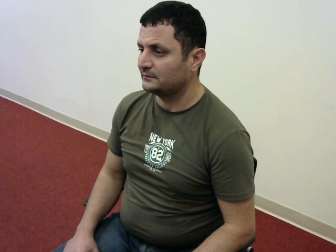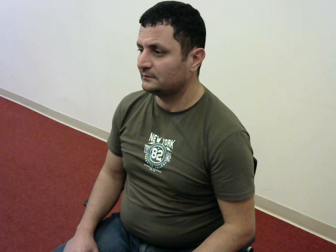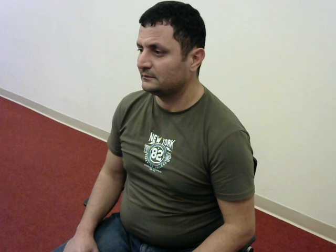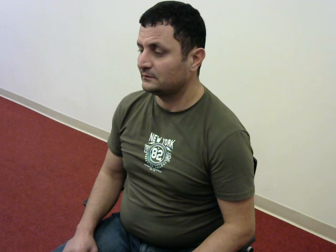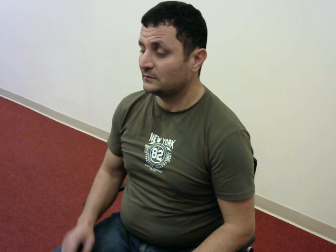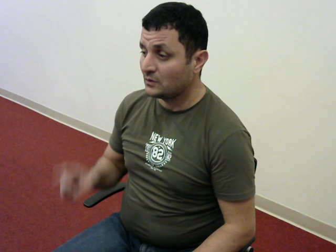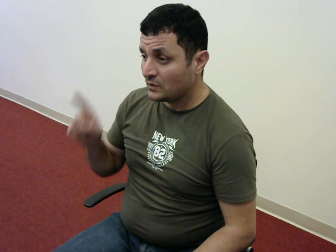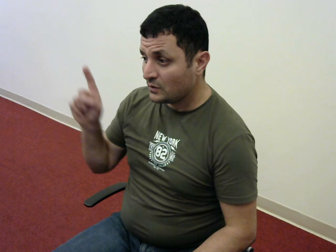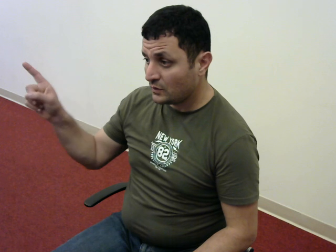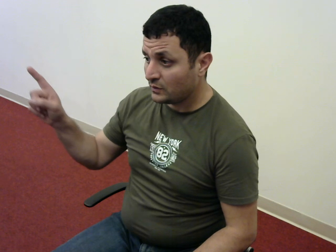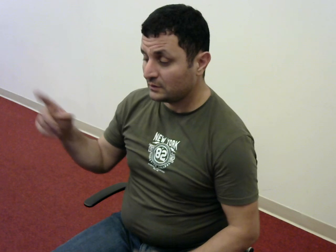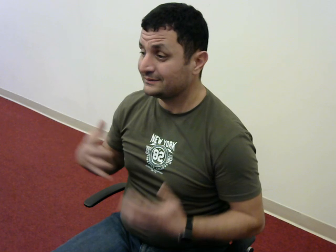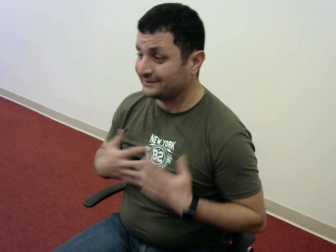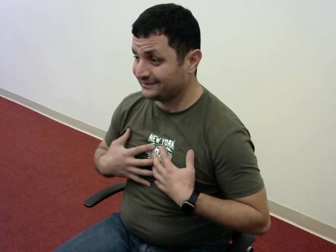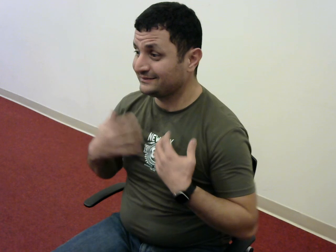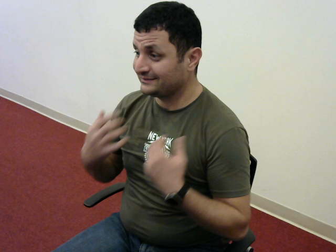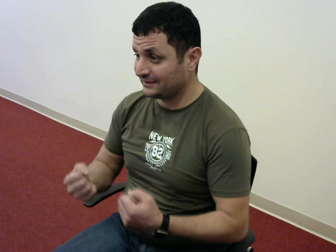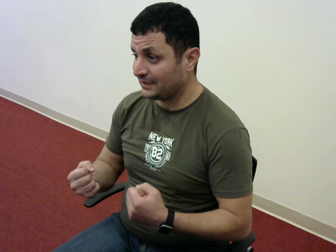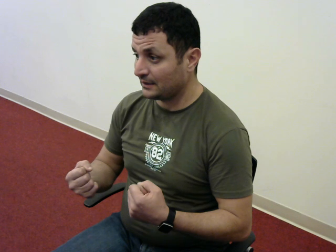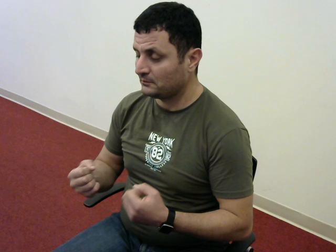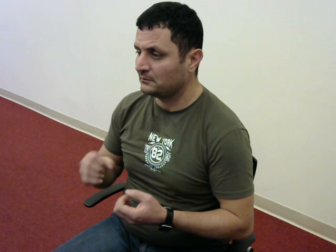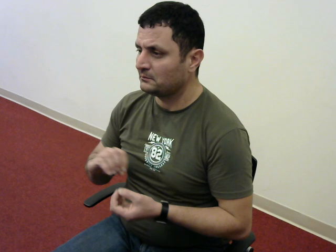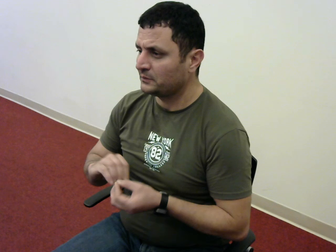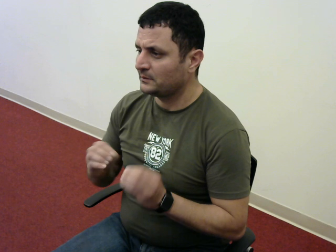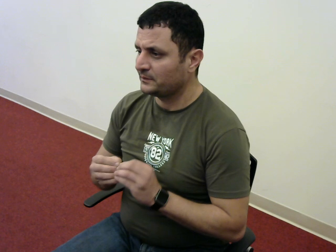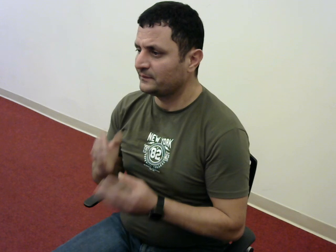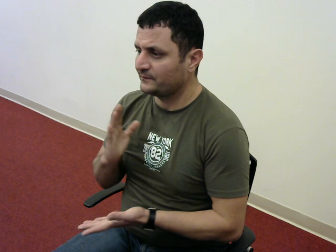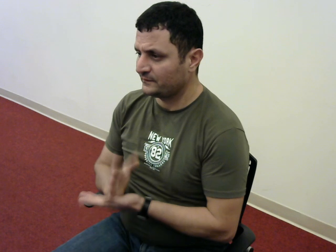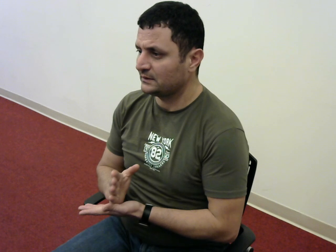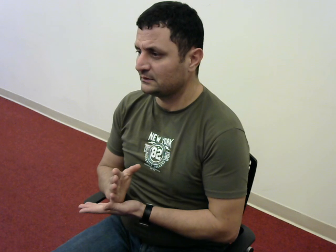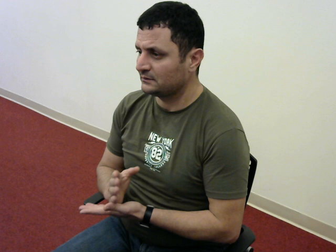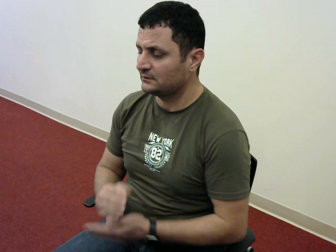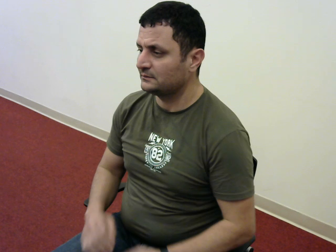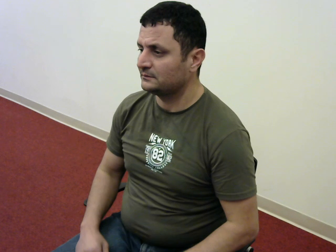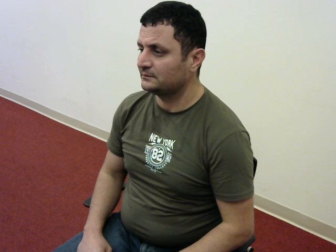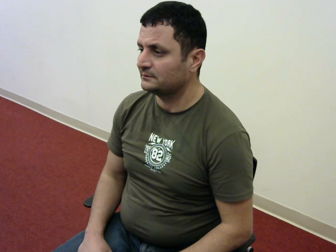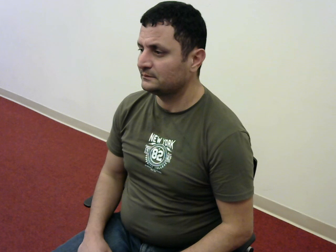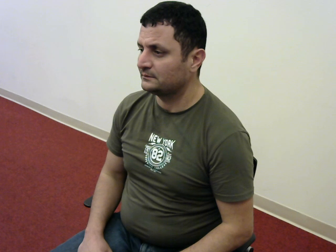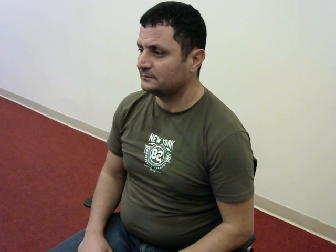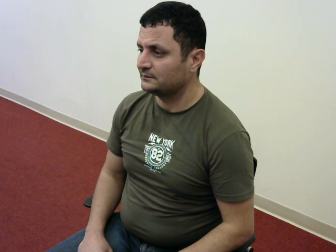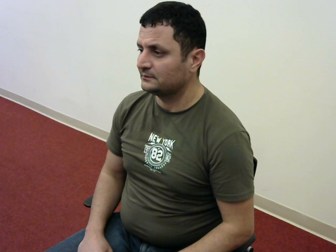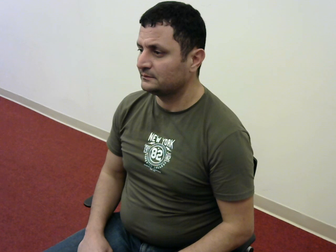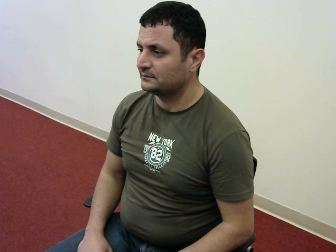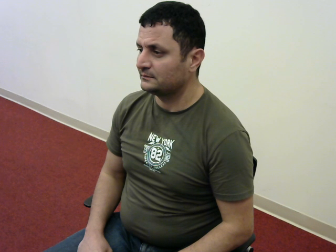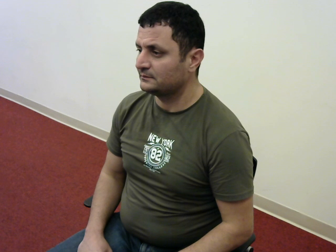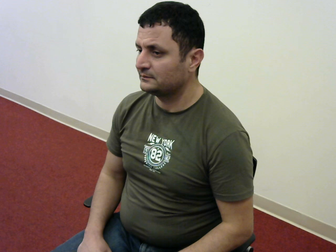Onun sağlamlıq problemi var